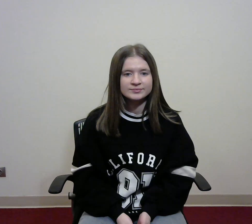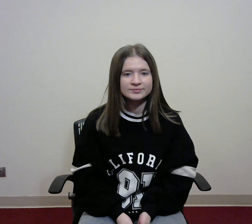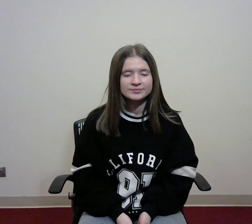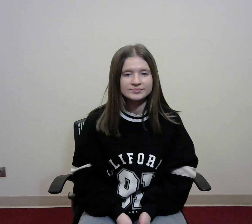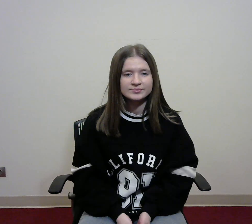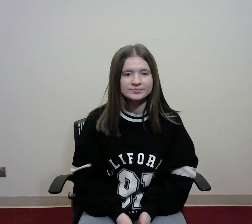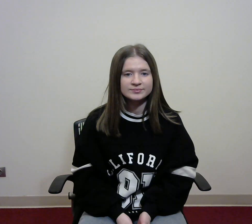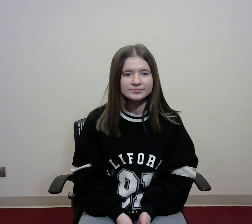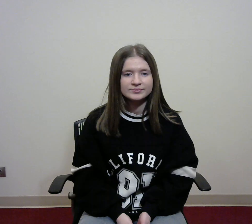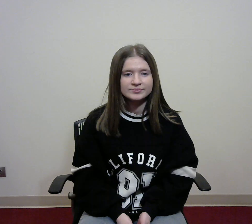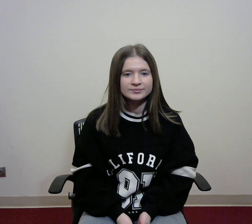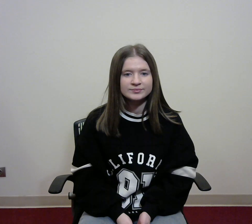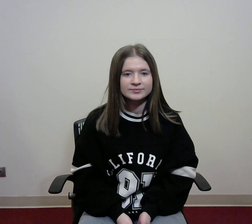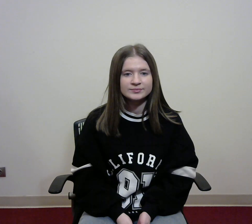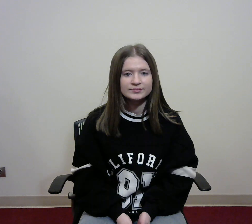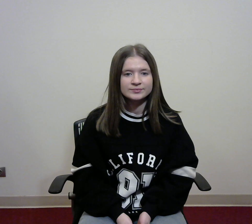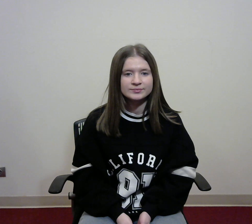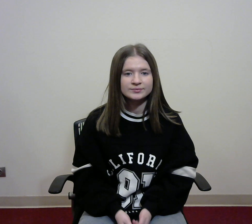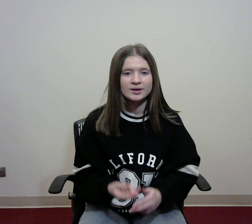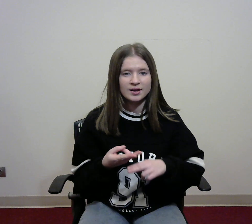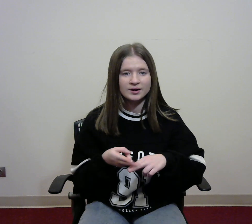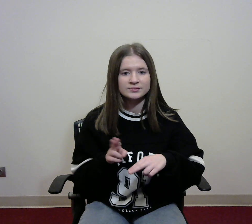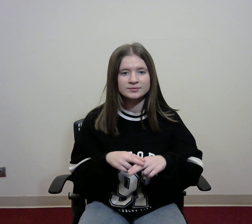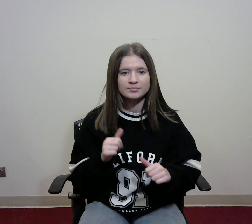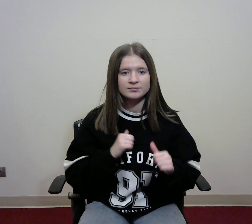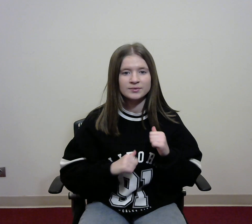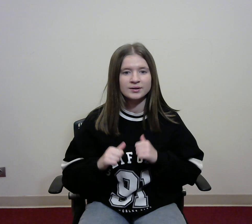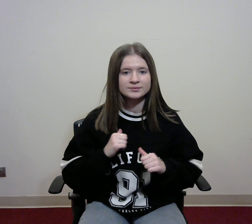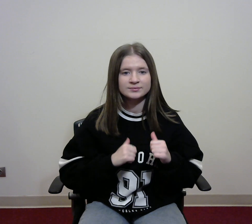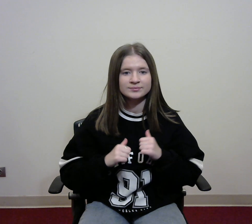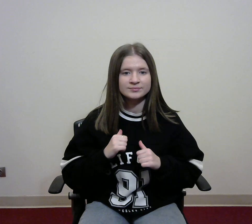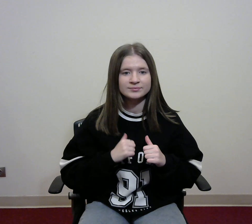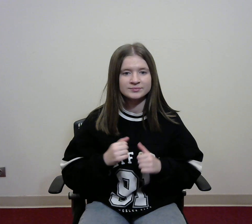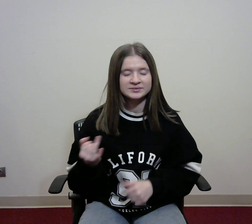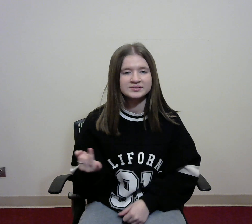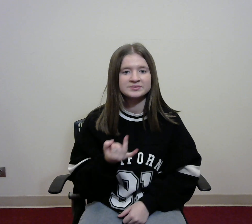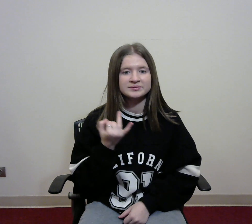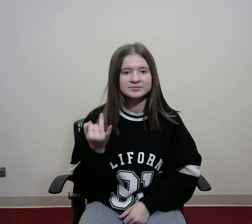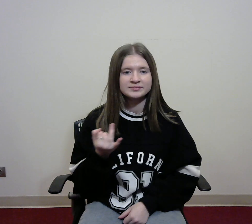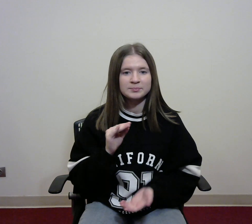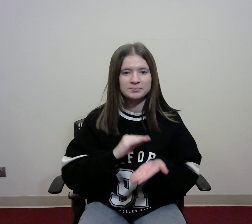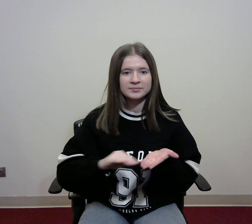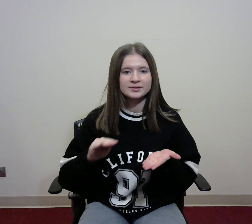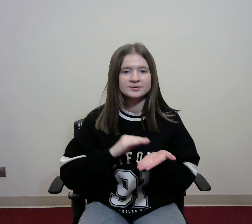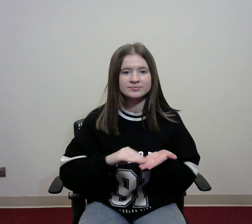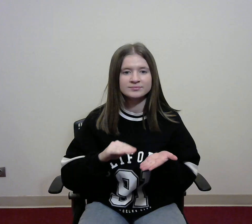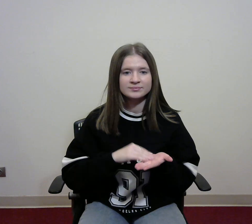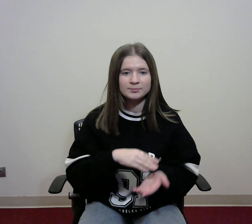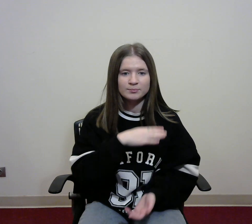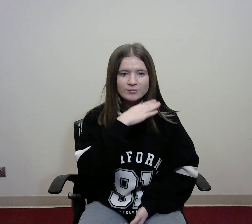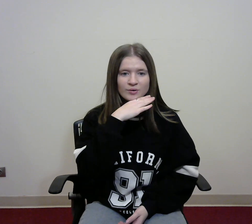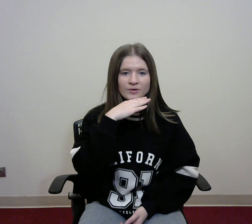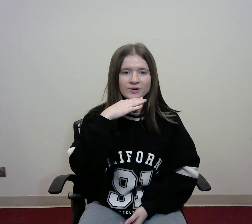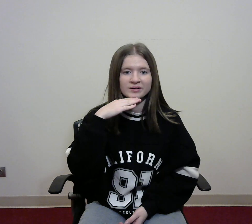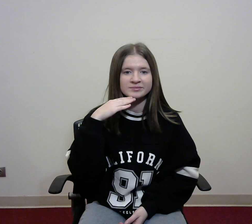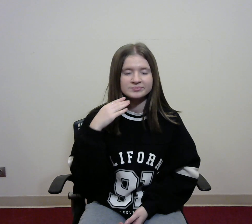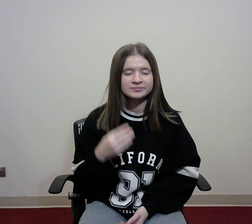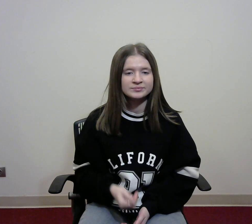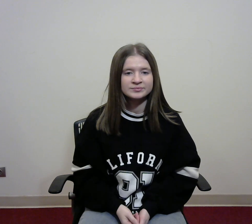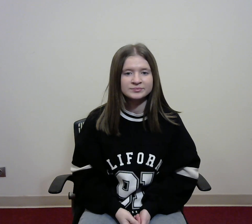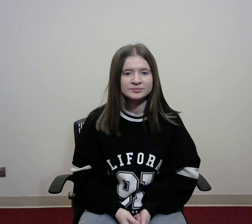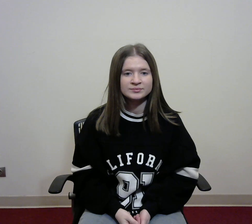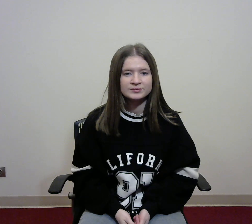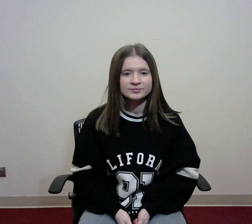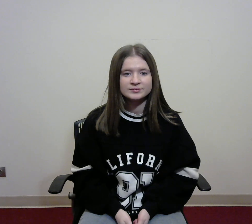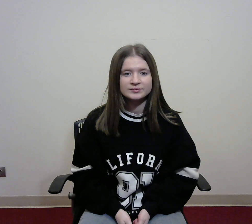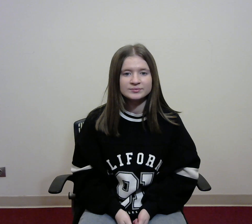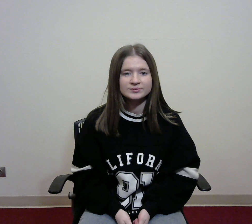Bu müəllimin maraqlı yazıları çoxdur